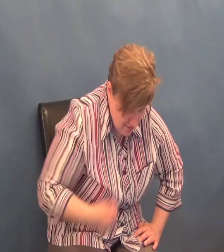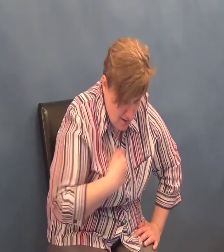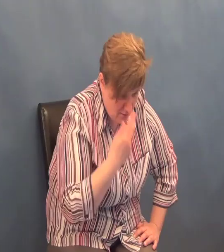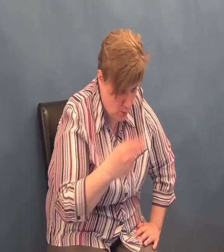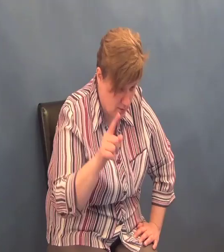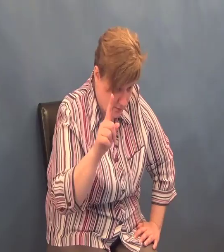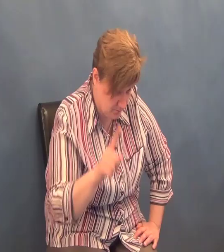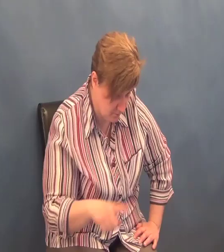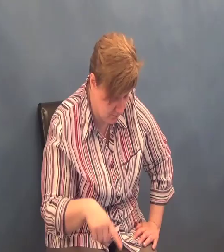Zobaczę, poczekaj.